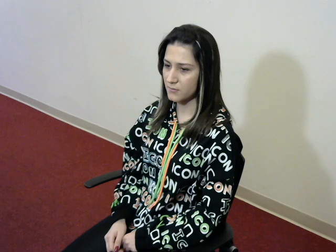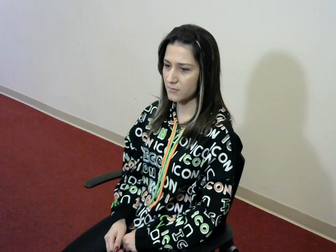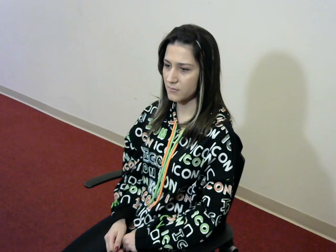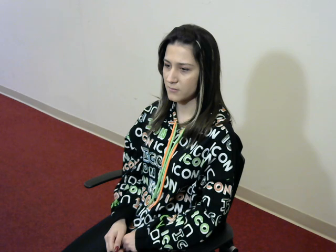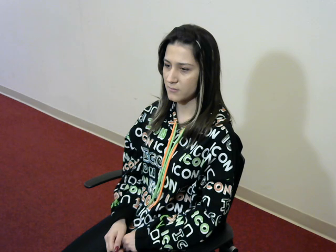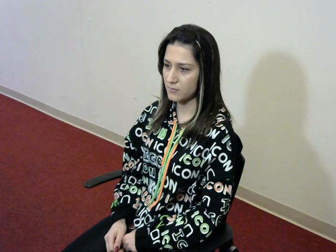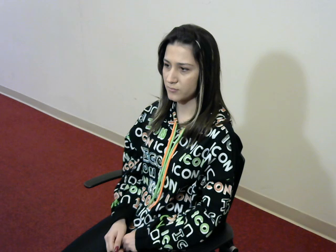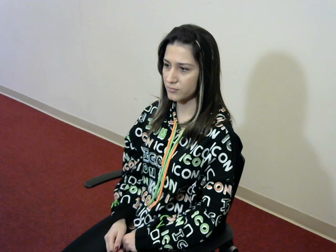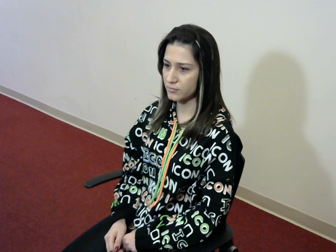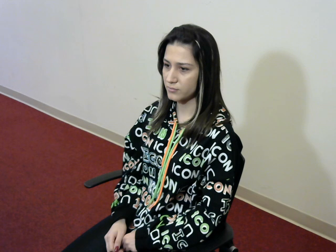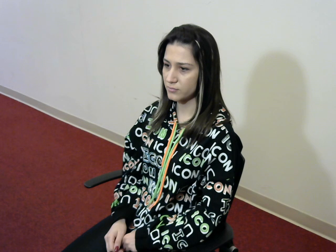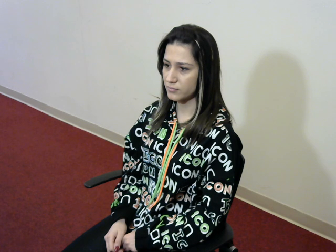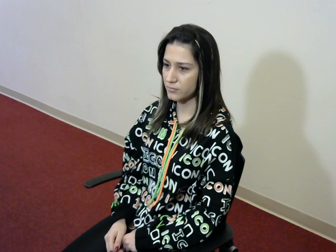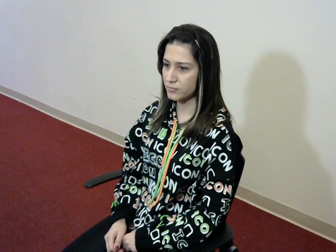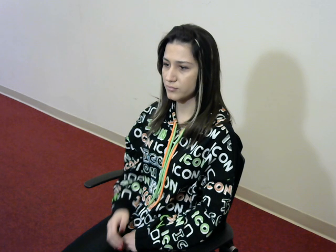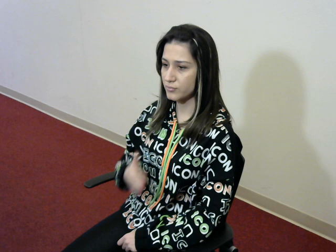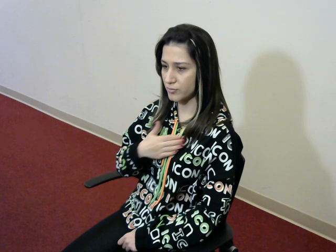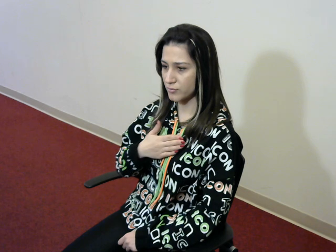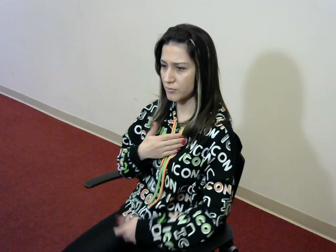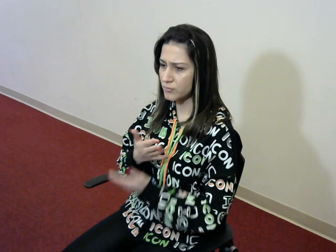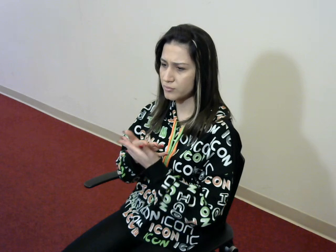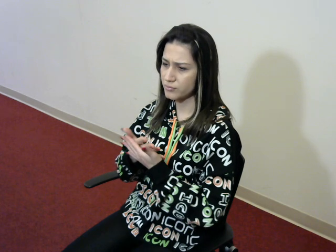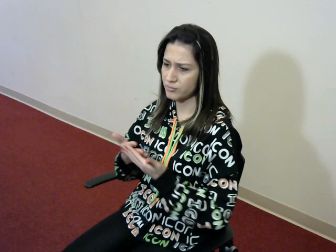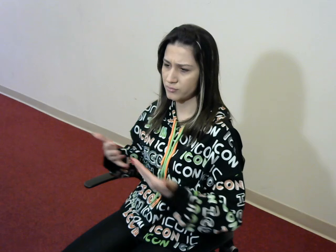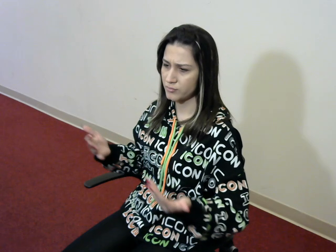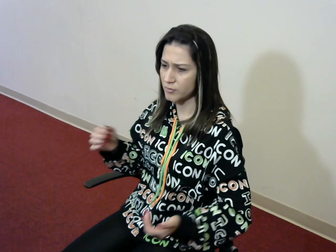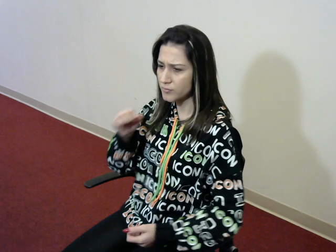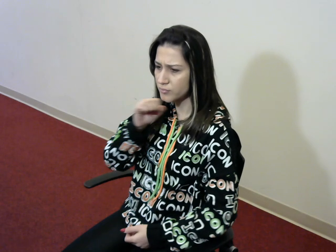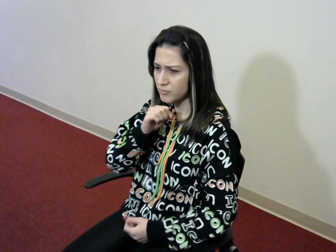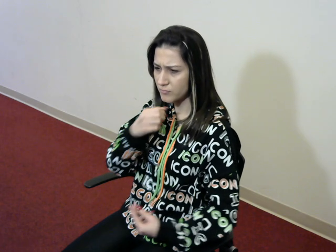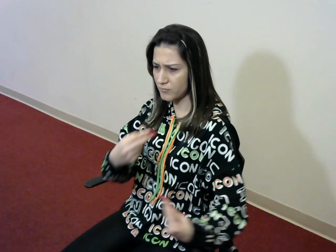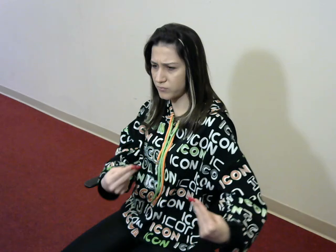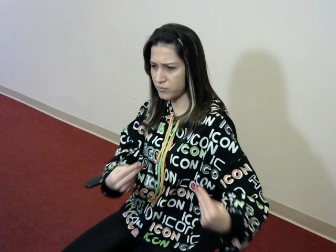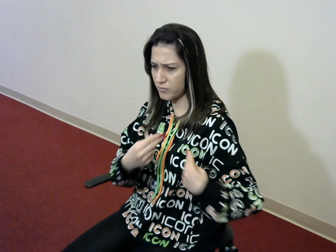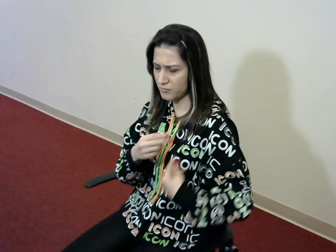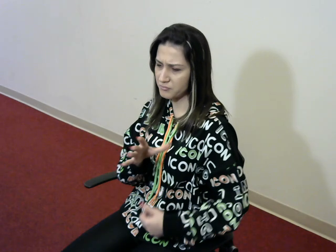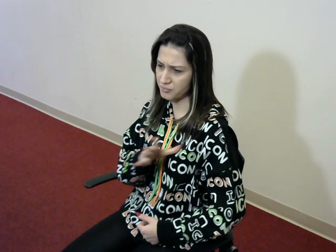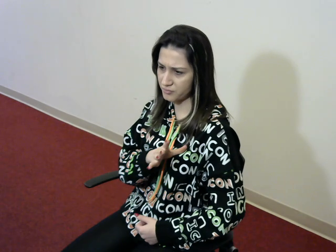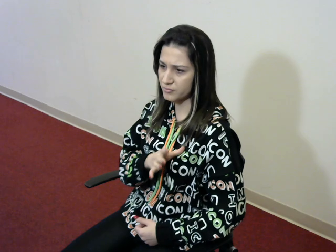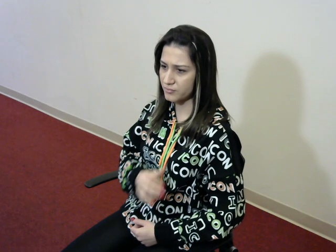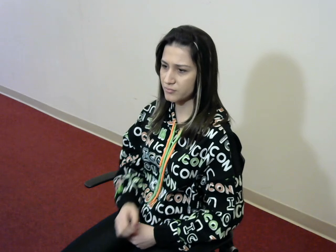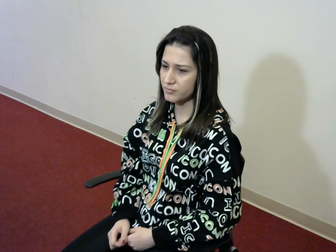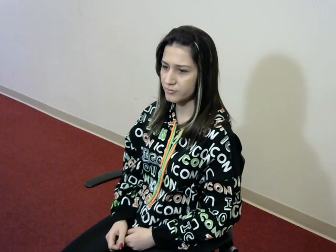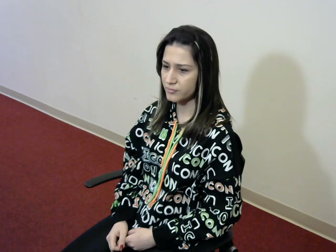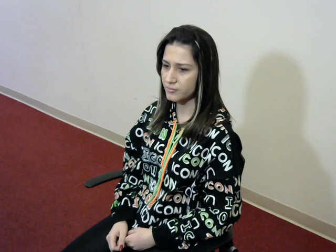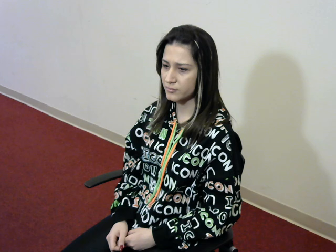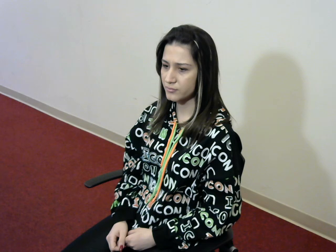Mənim əşyalarımı oğurlayıblar